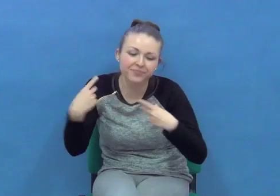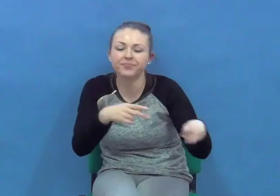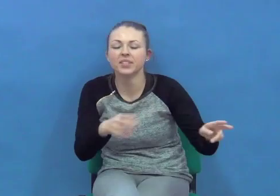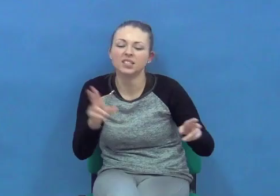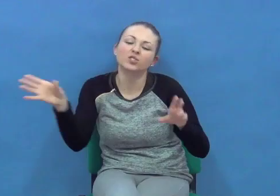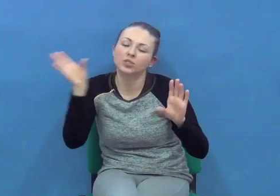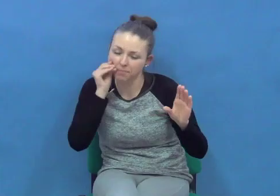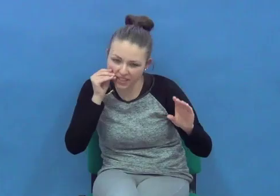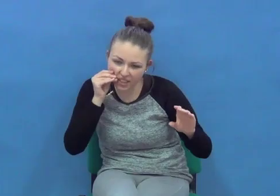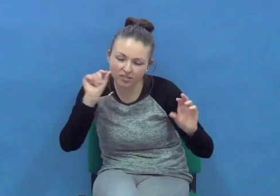Poszli spać.